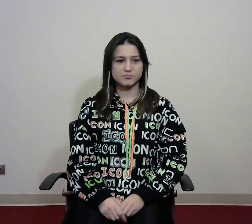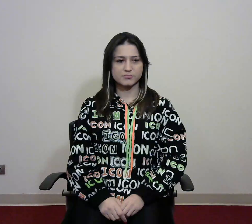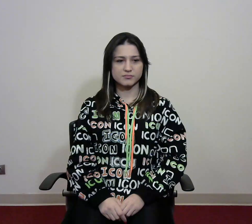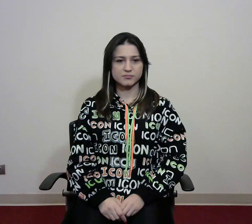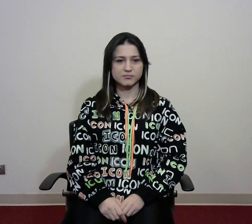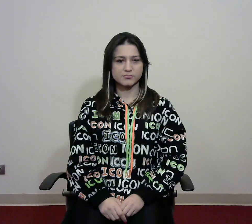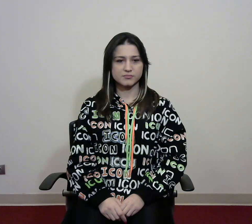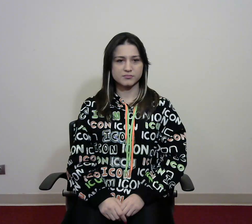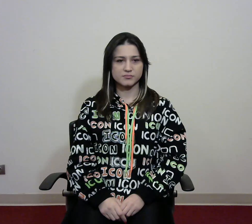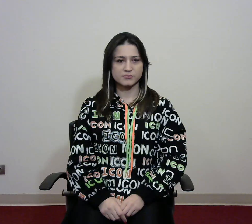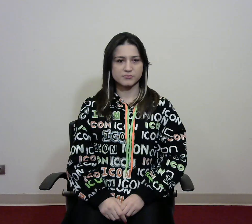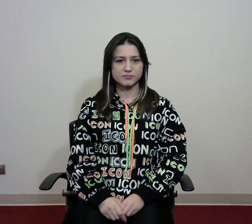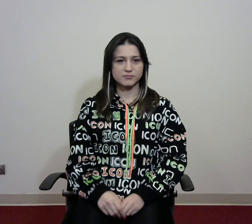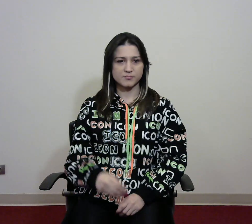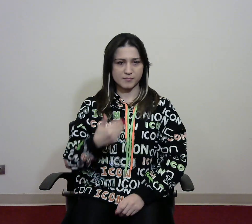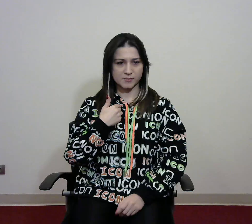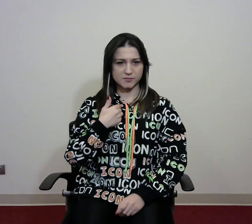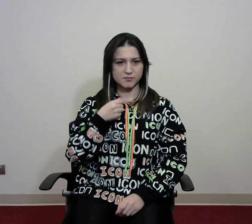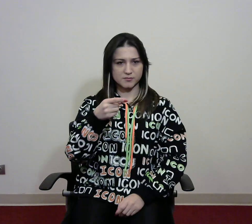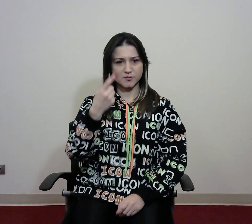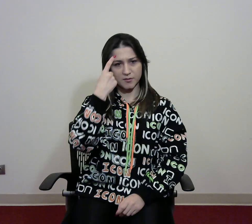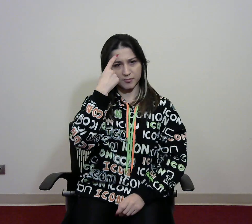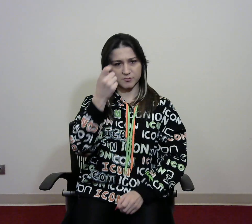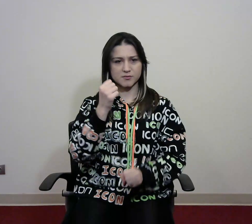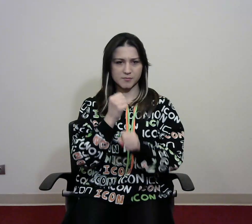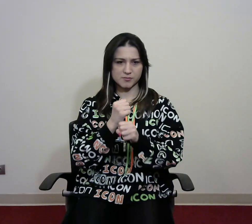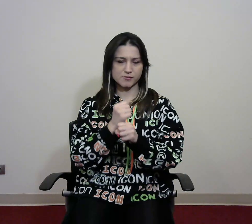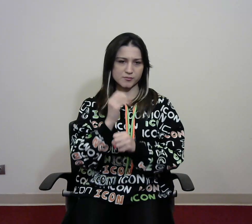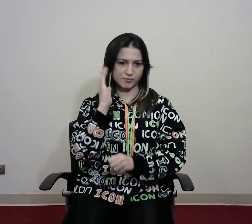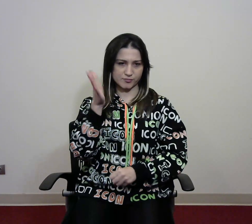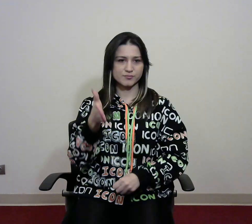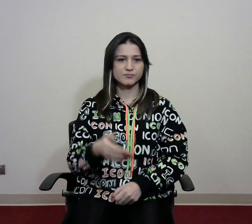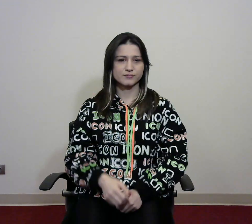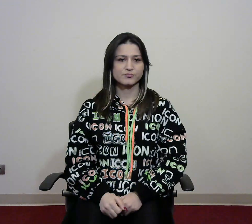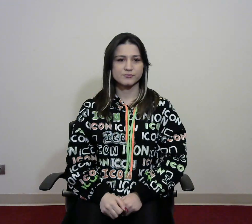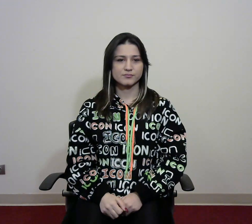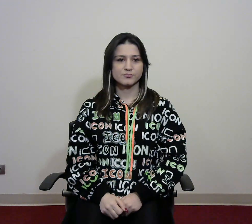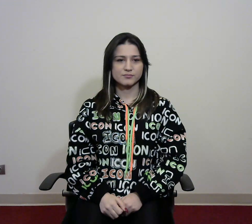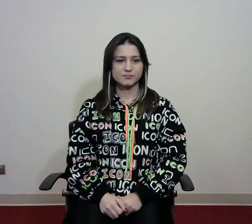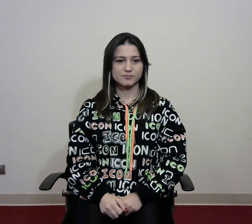Mən sizə xəbər edəcəyəm